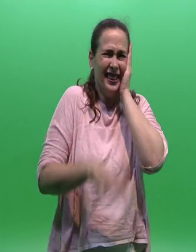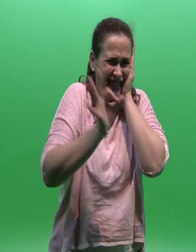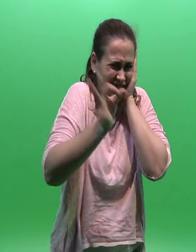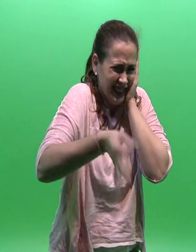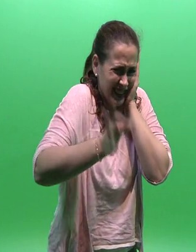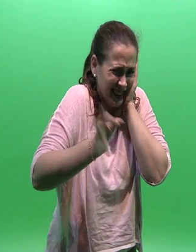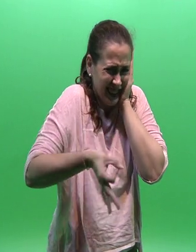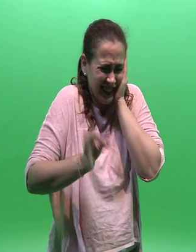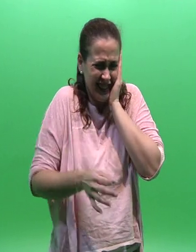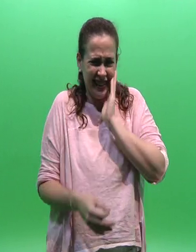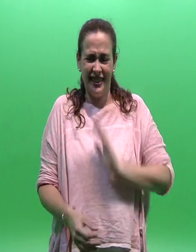Sí, em fa mal!